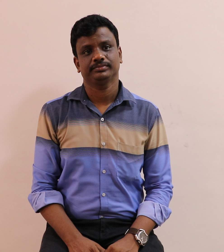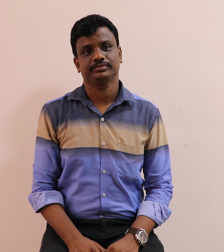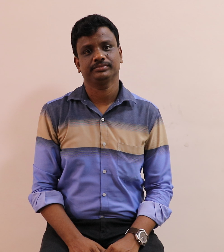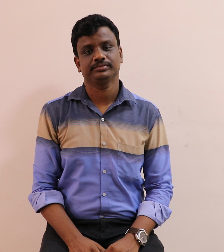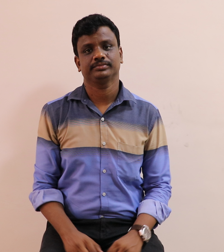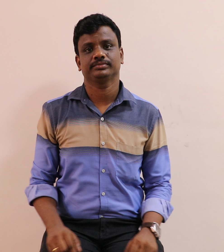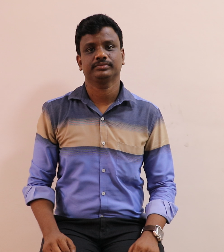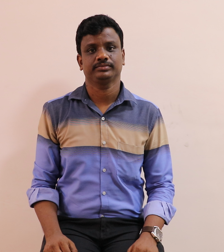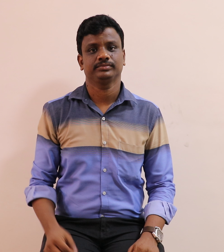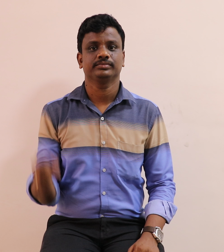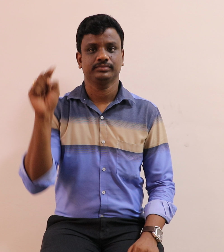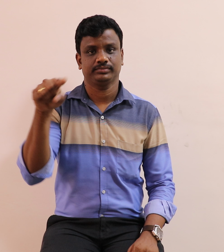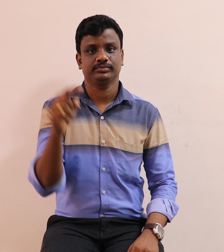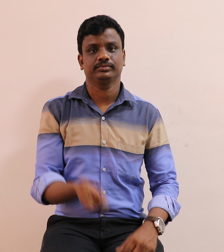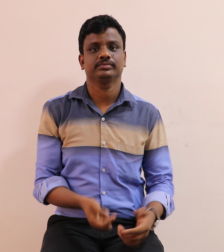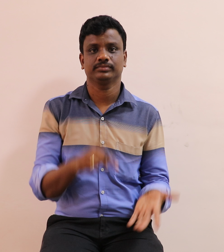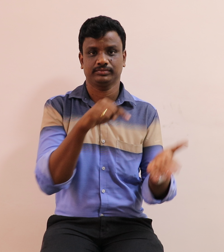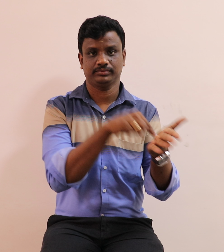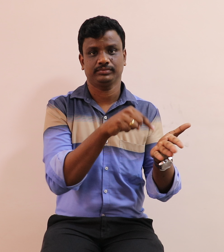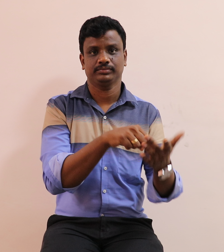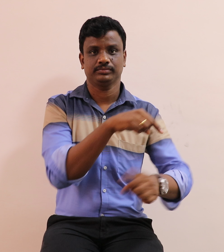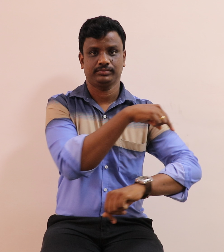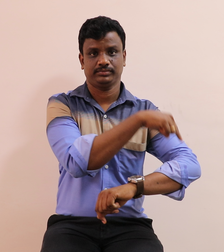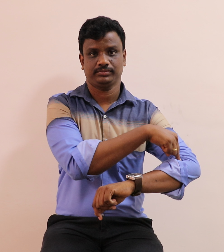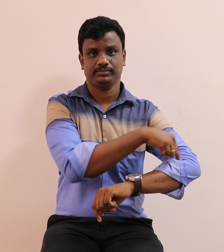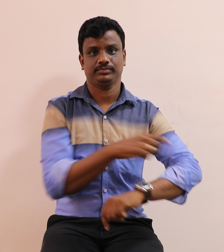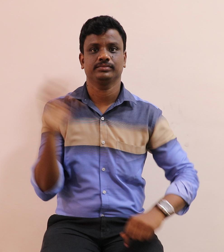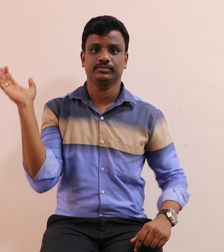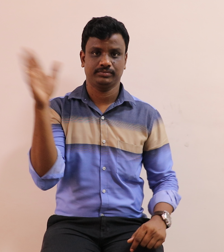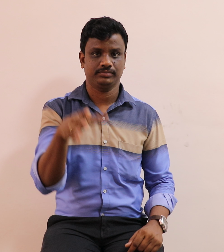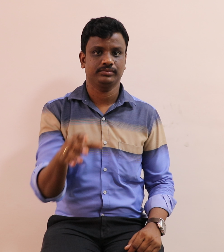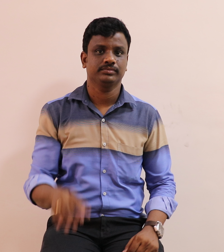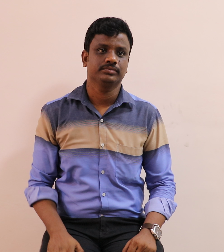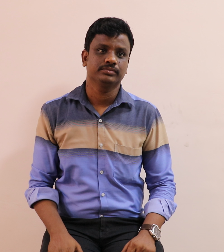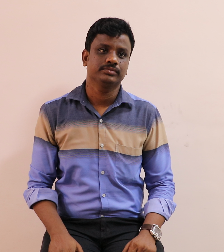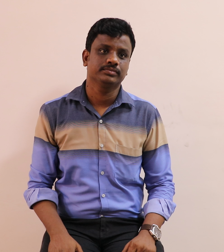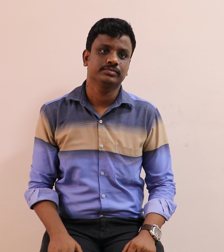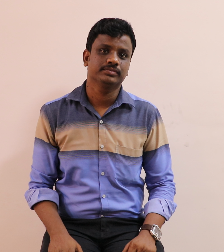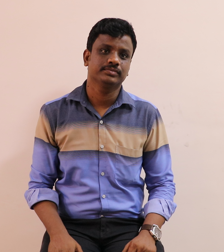he would be coming today